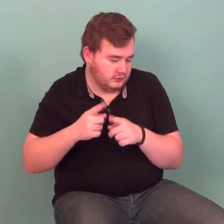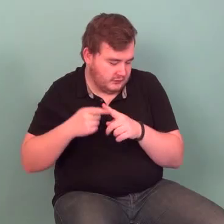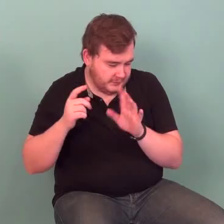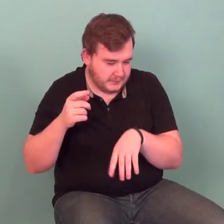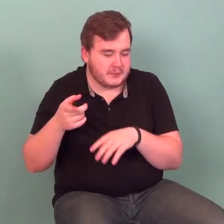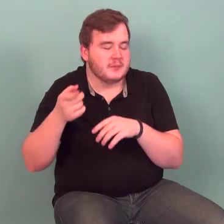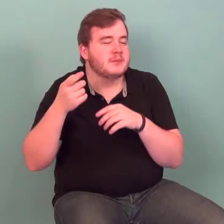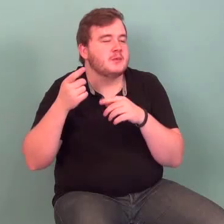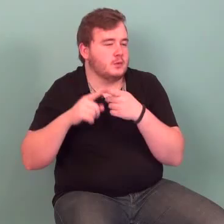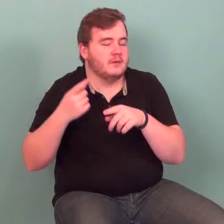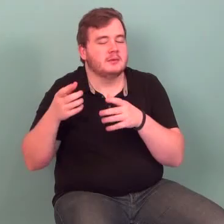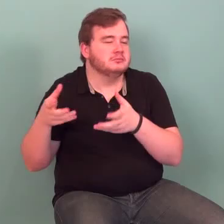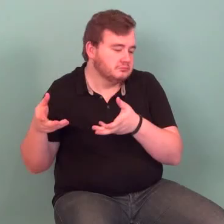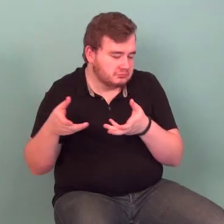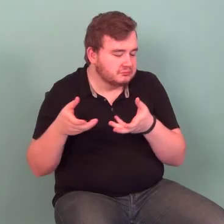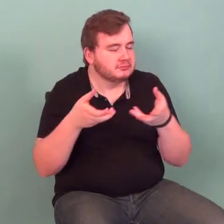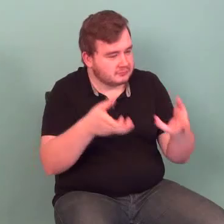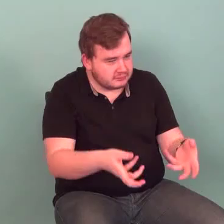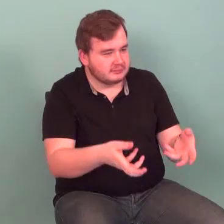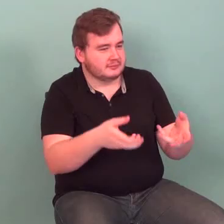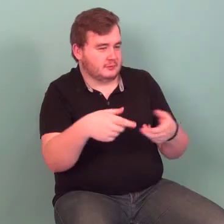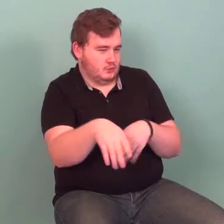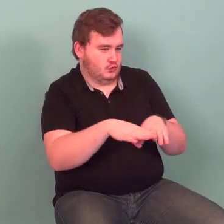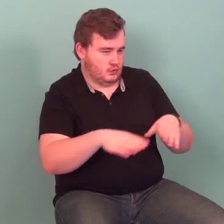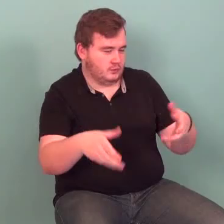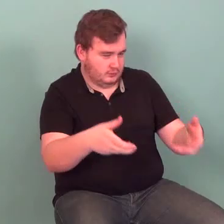Przynosi miskę z truskawkami i stawia ją na stole.